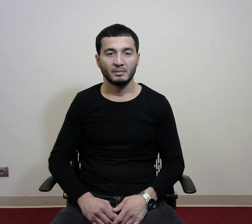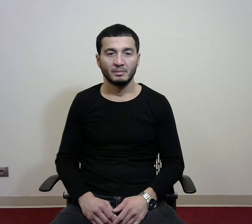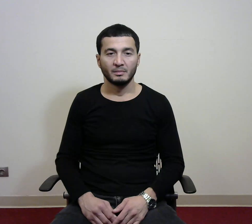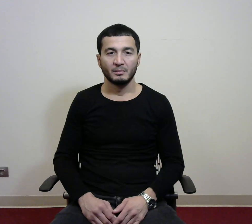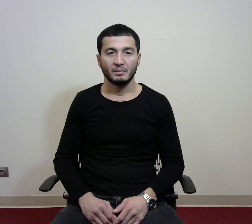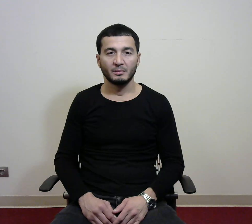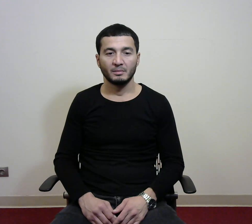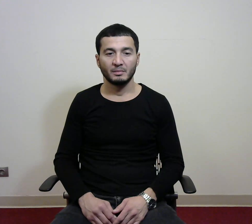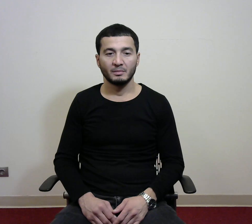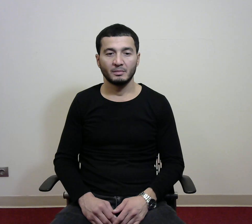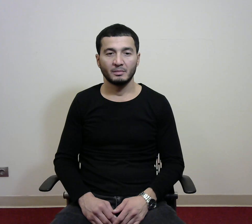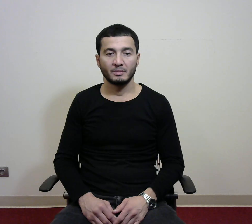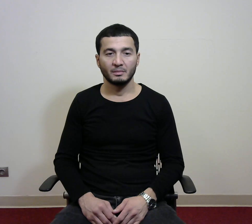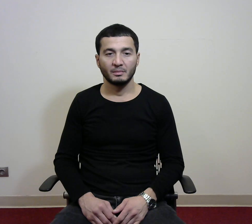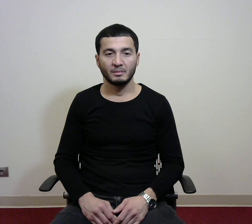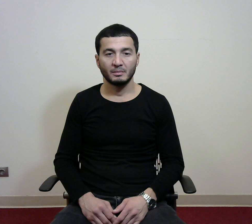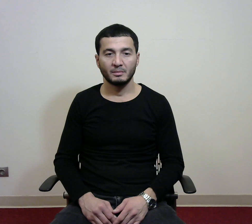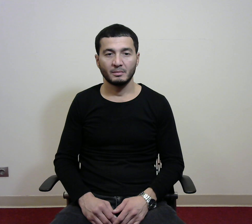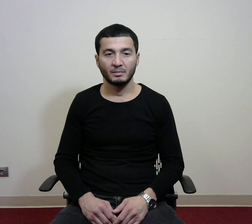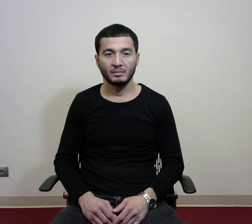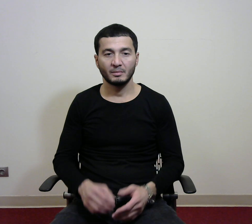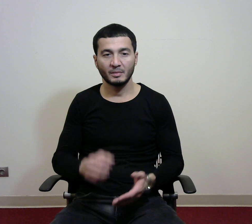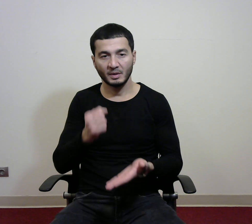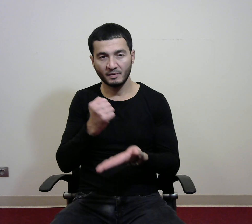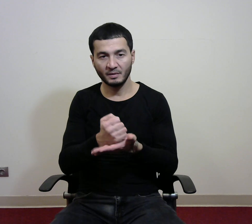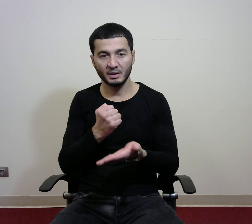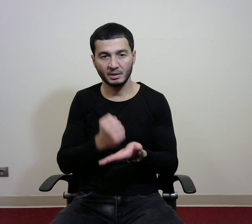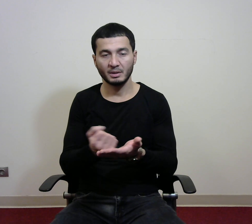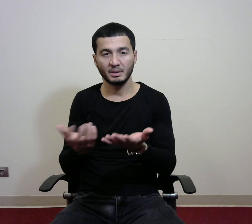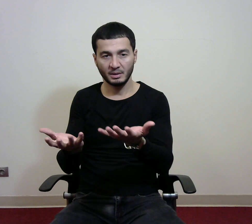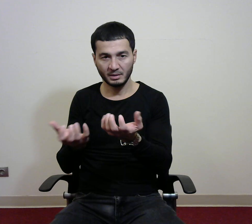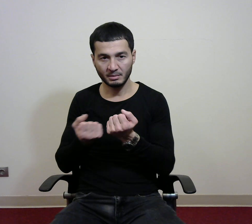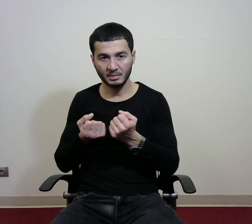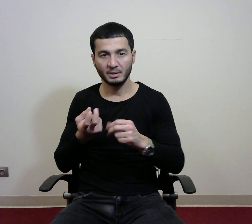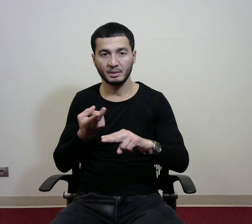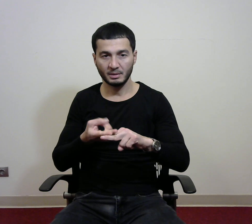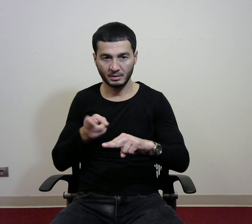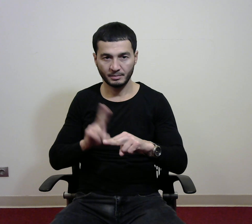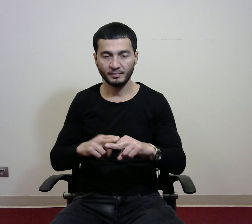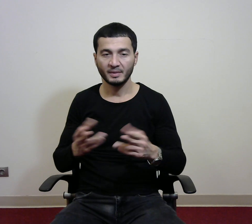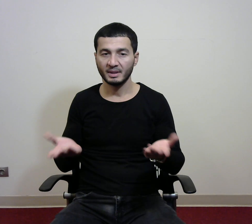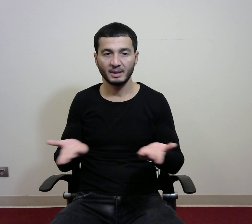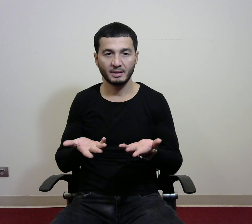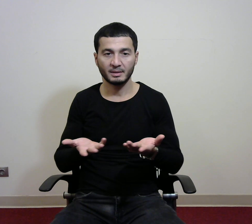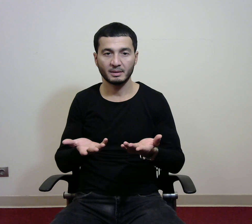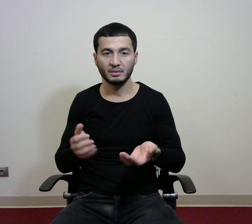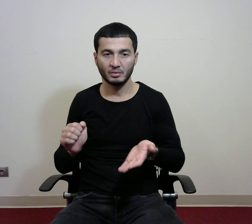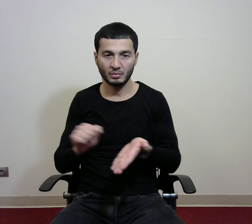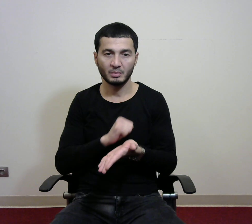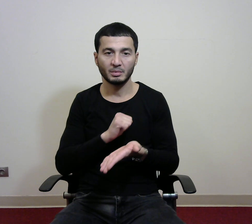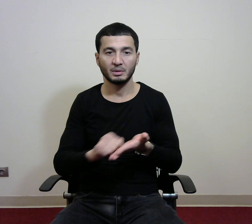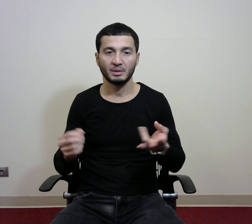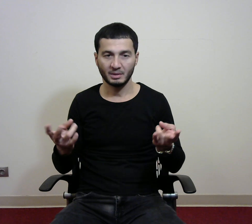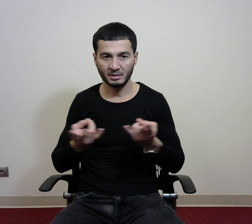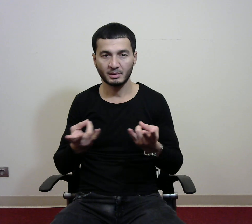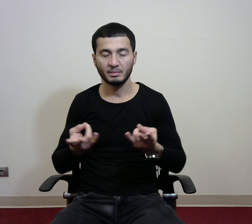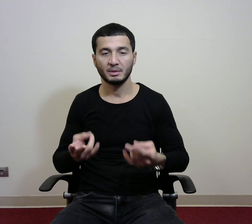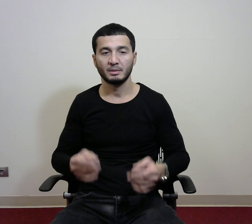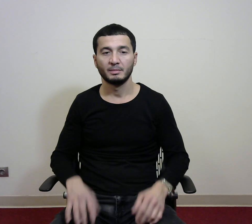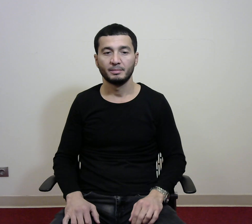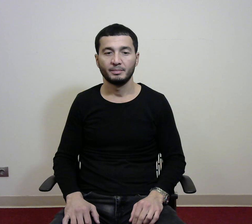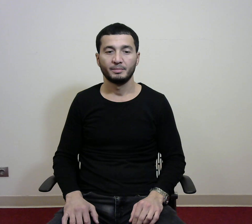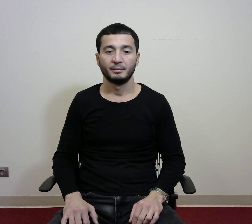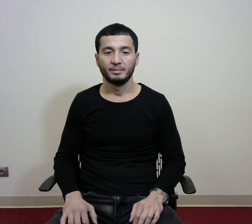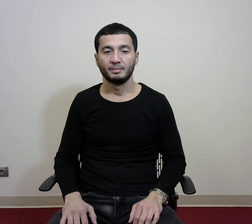Viza almaq üçün hansı sənədlər lazımdır?